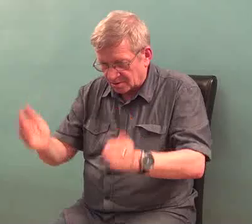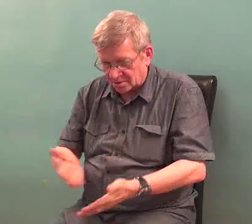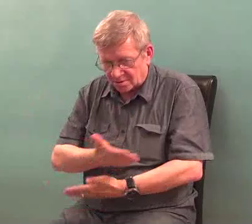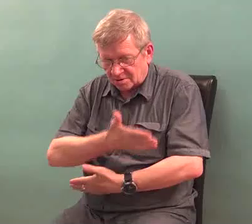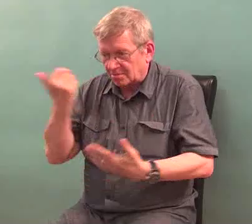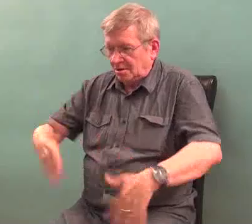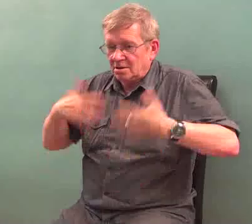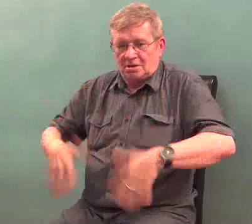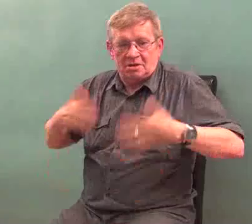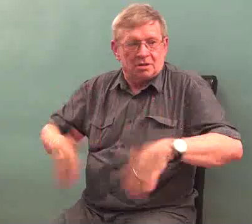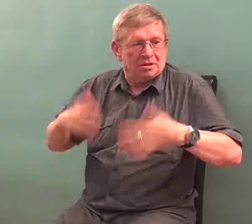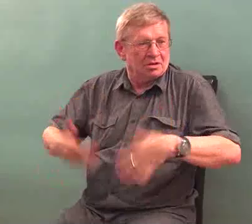Chłopiec się zdenerwował.